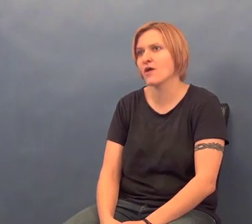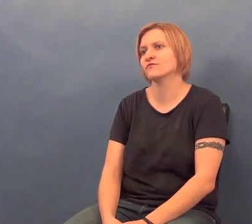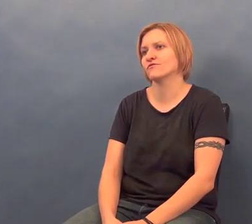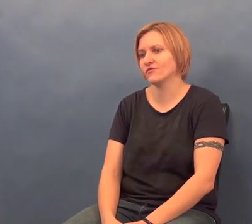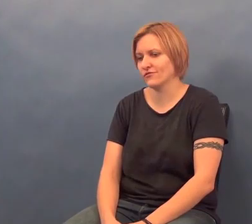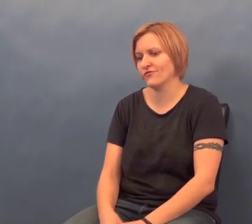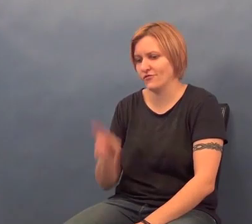Właśnie.